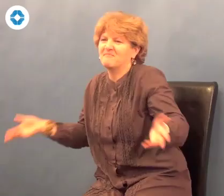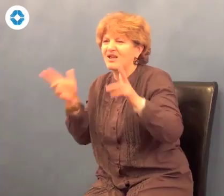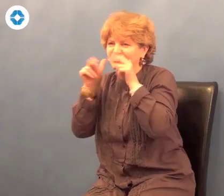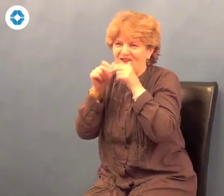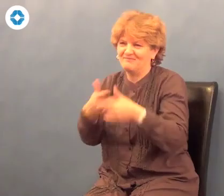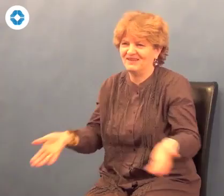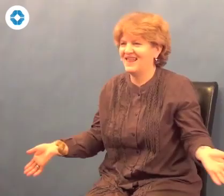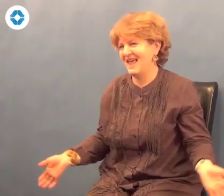Nie ma.